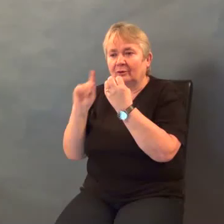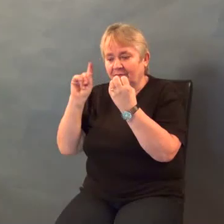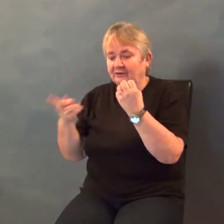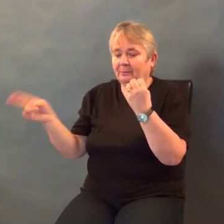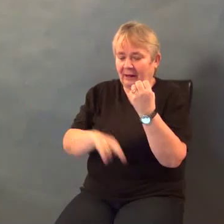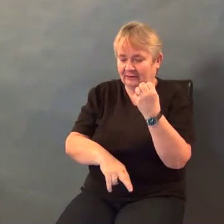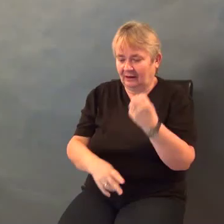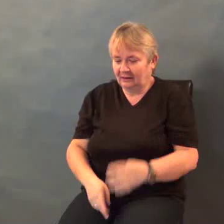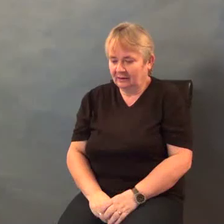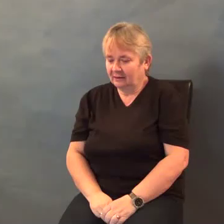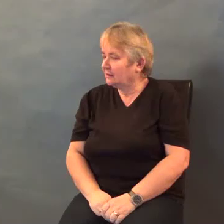Można upaść.